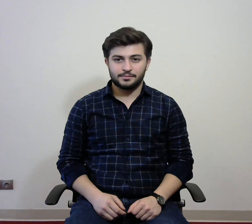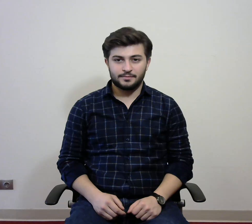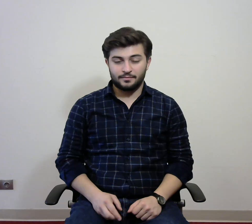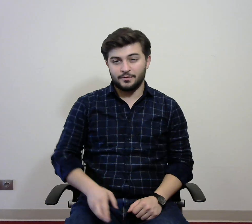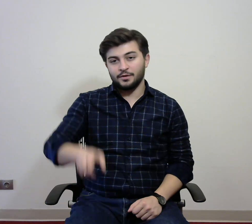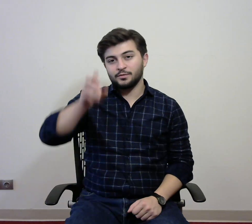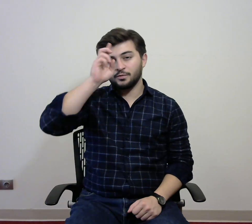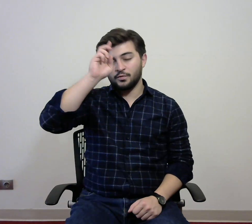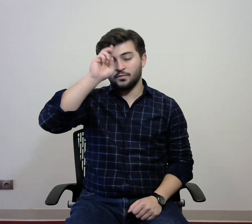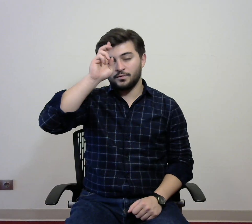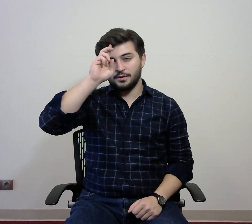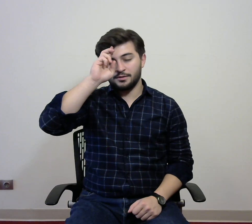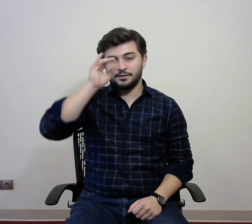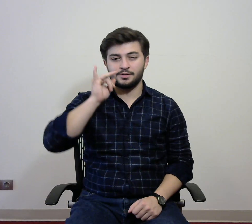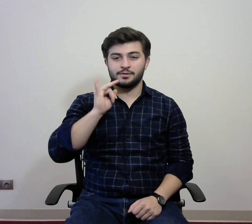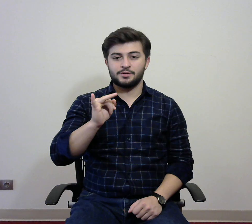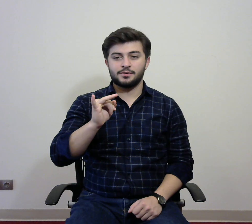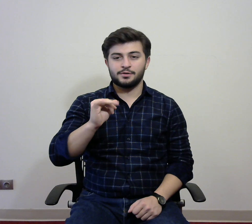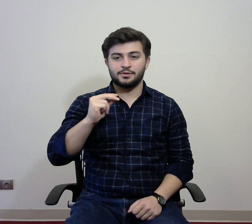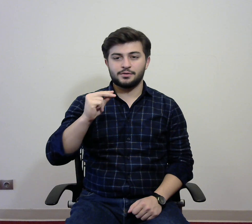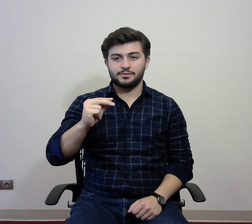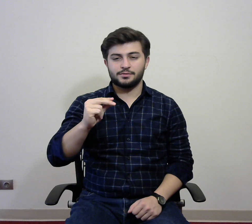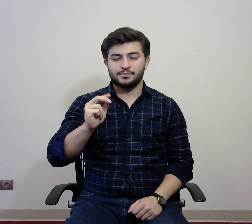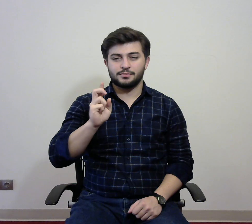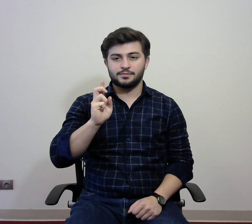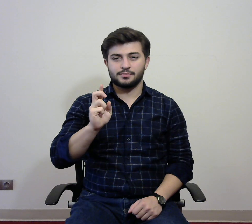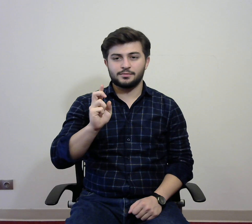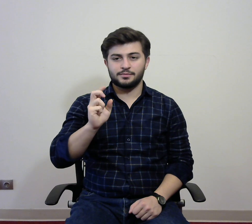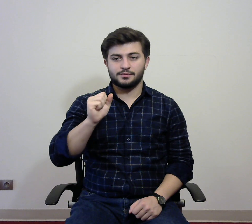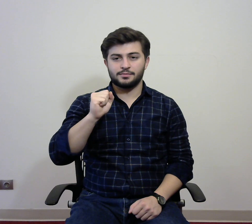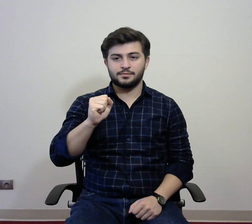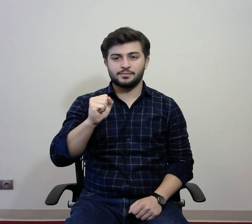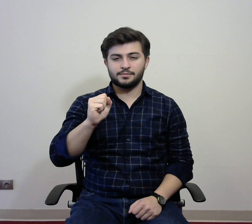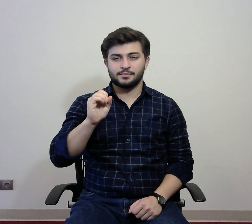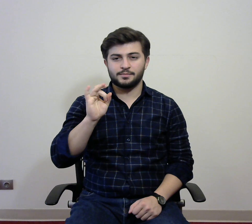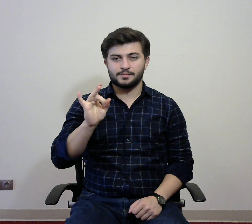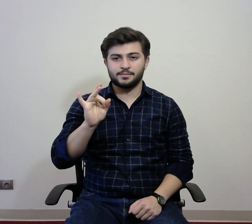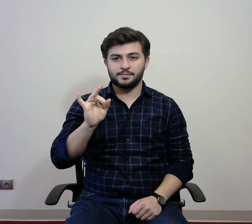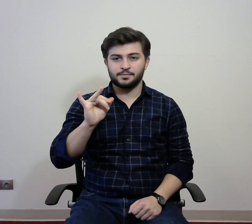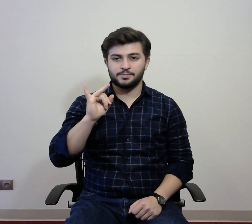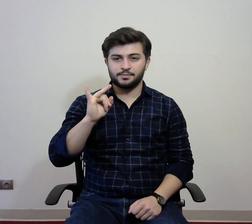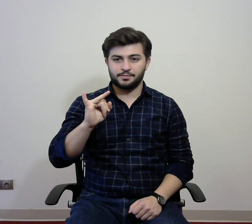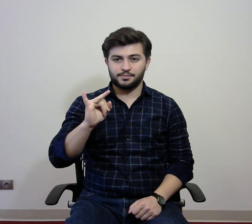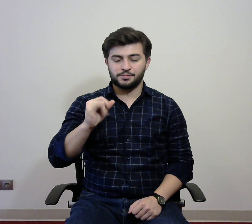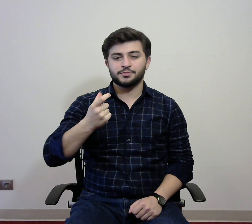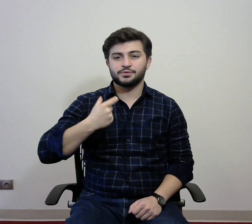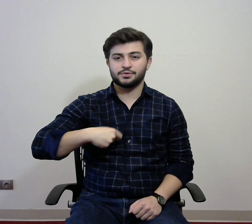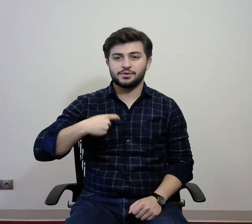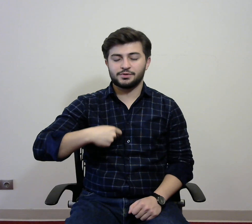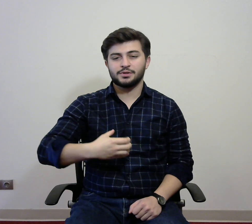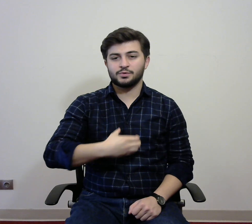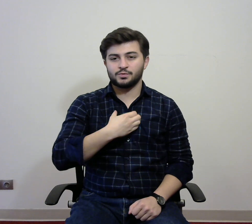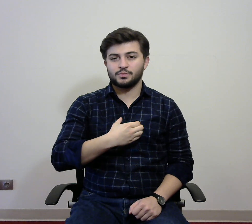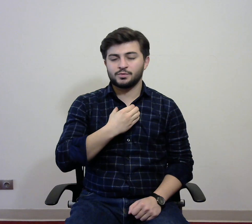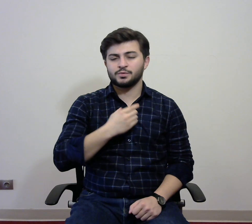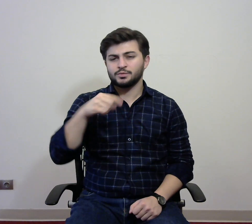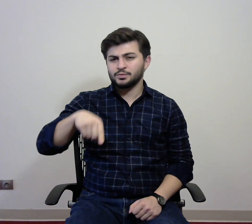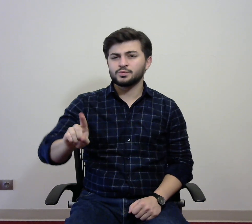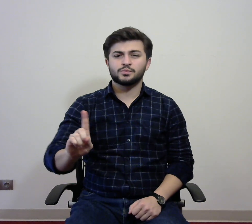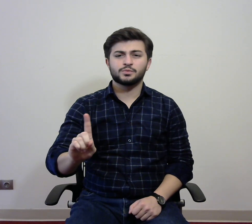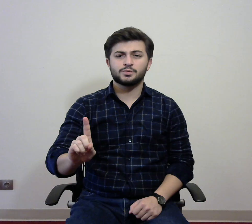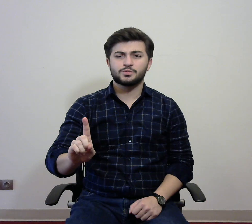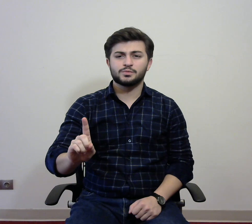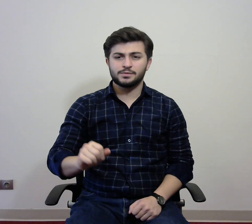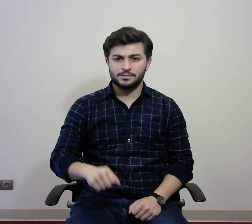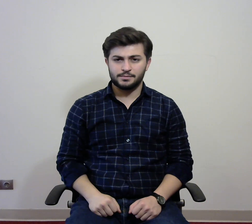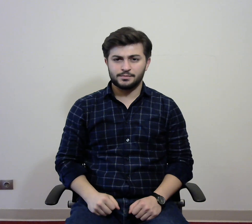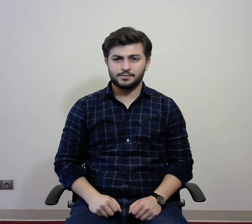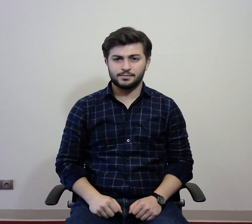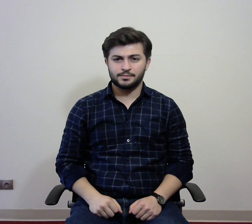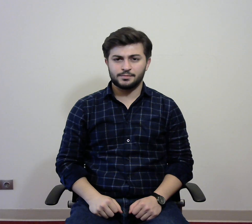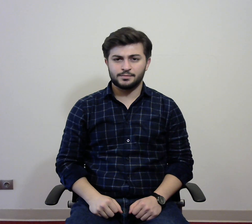Dövlət icbari şəxsi sığorta nədir?